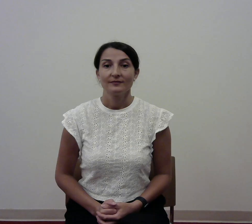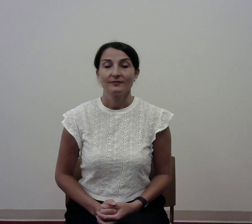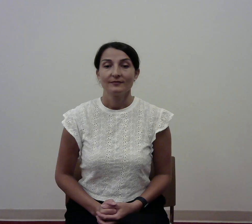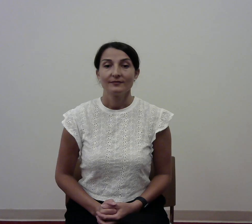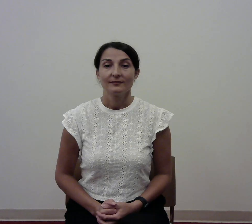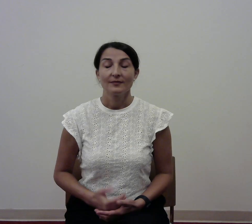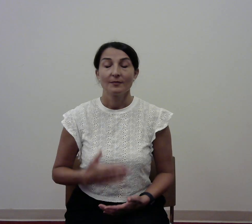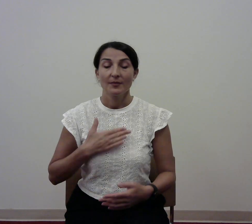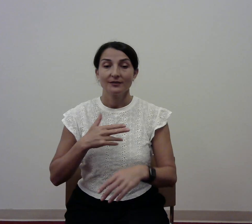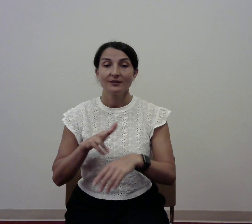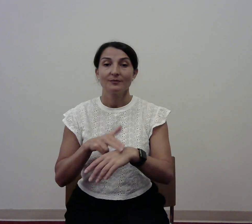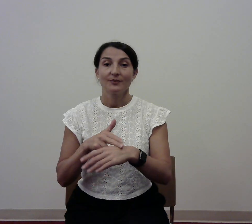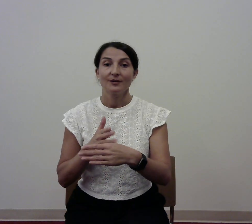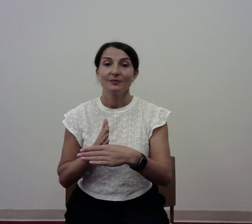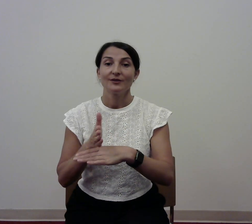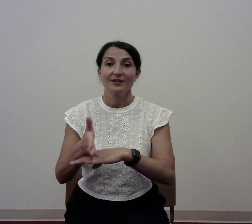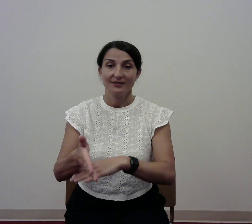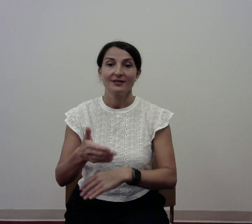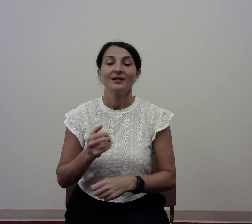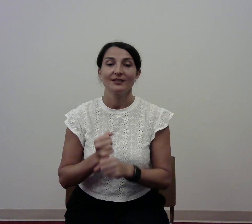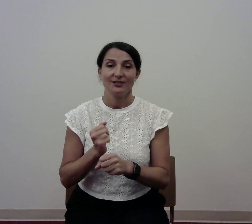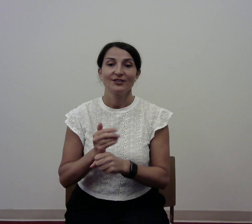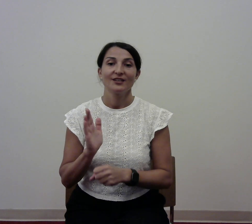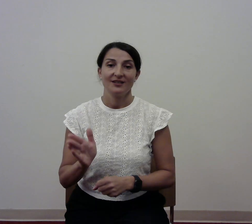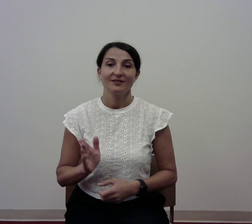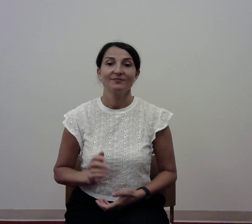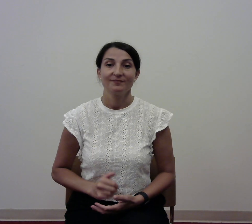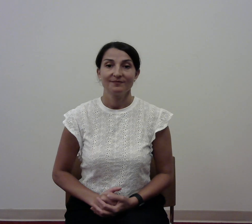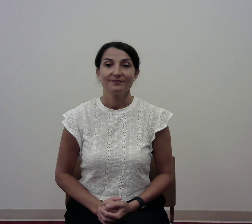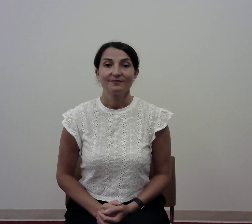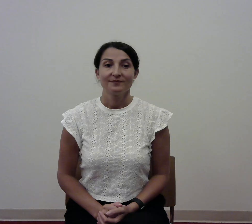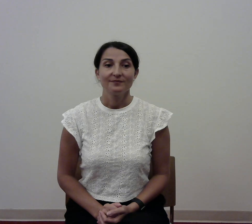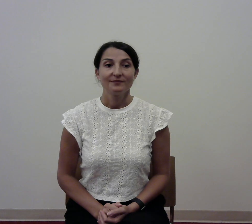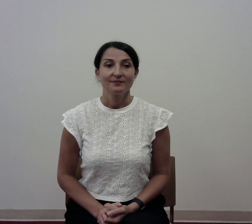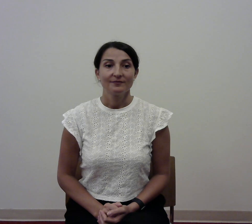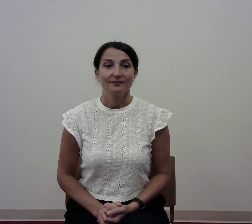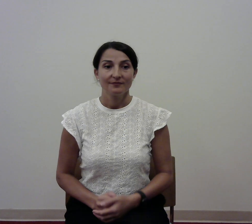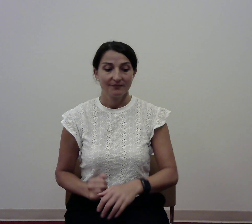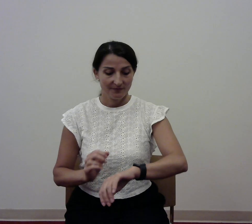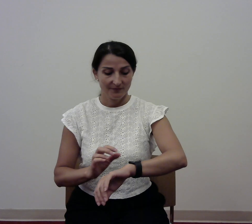Mən polisə müraciət edəcəyəm